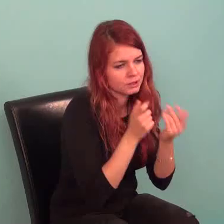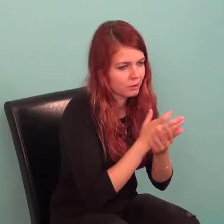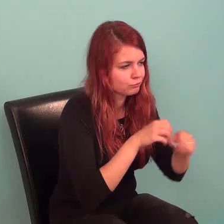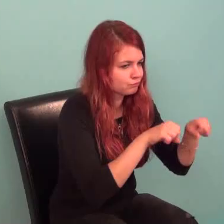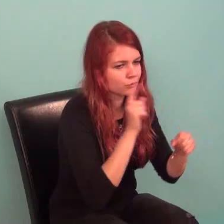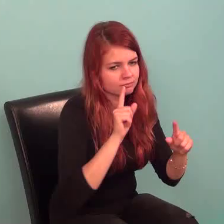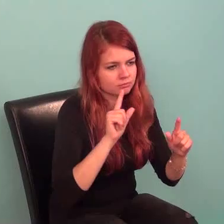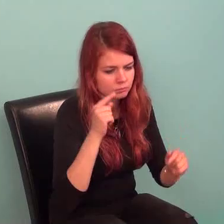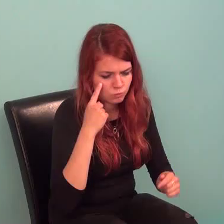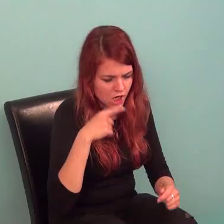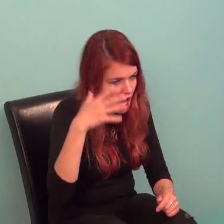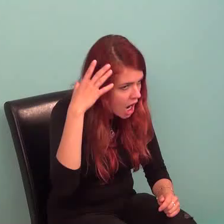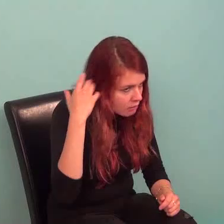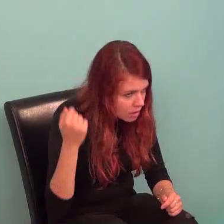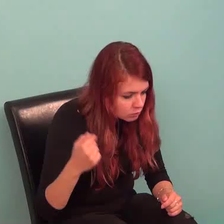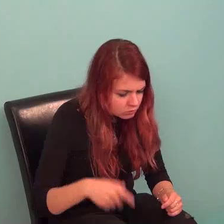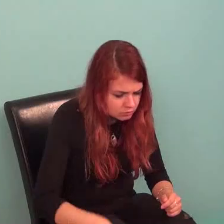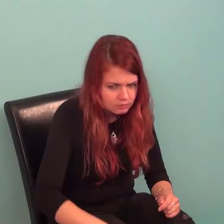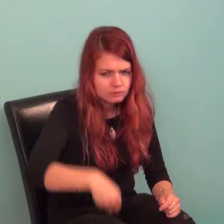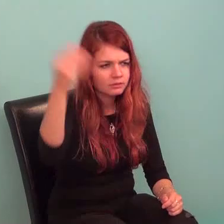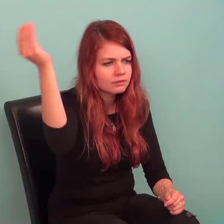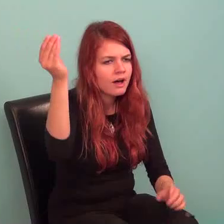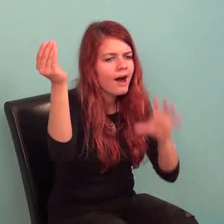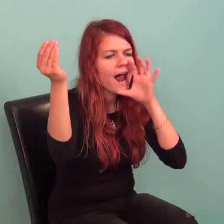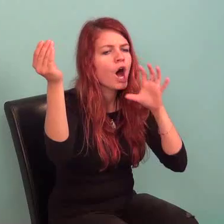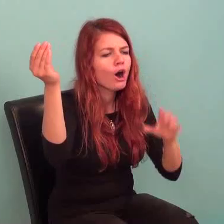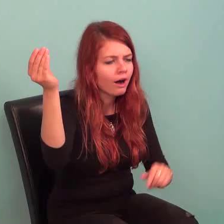Odchodząc jeden z chłopców zauważa na ziemi leżący kapelusz, podnosi go i woła głośno.